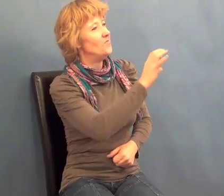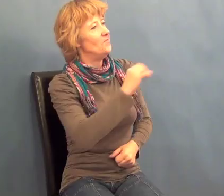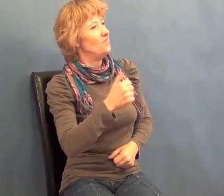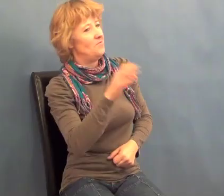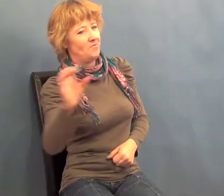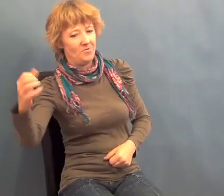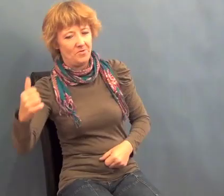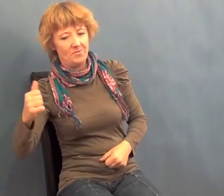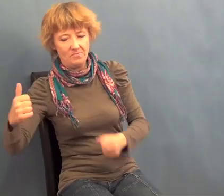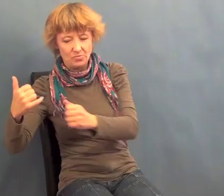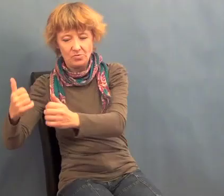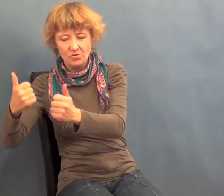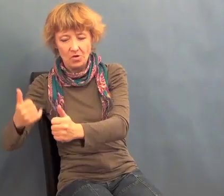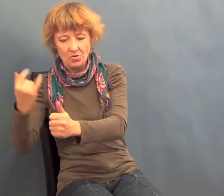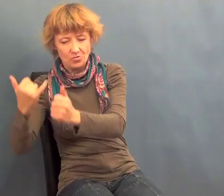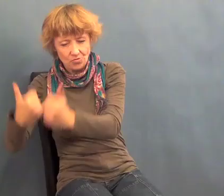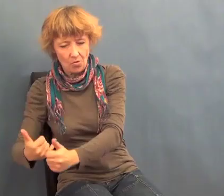Dziecko się zatrzymało.